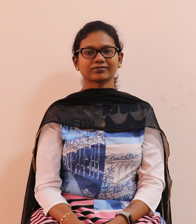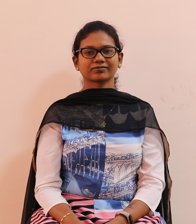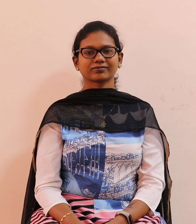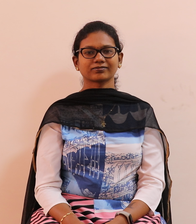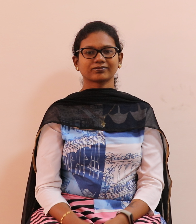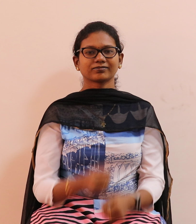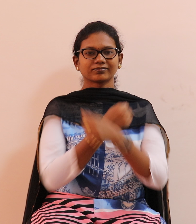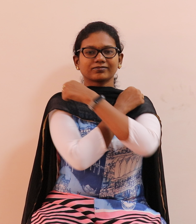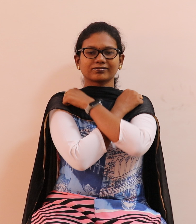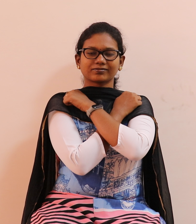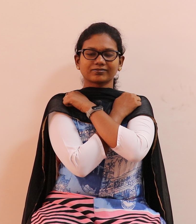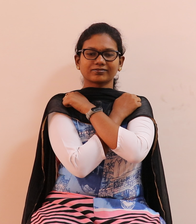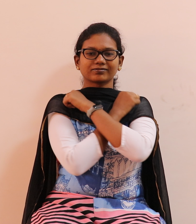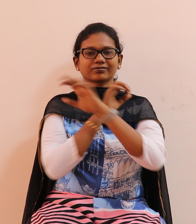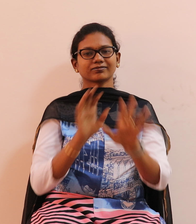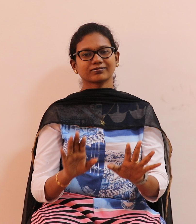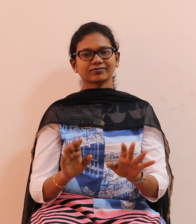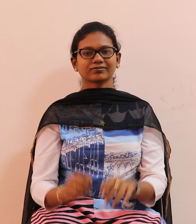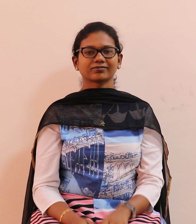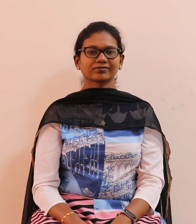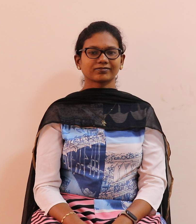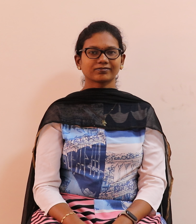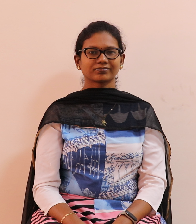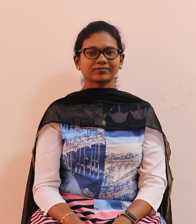i like you i love you